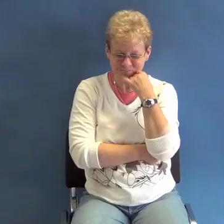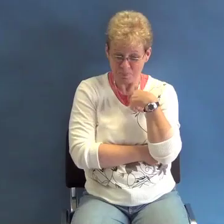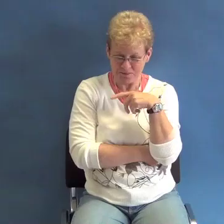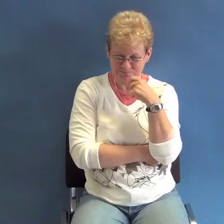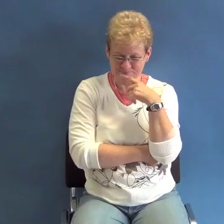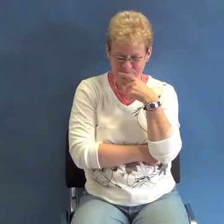Ciekawe.